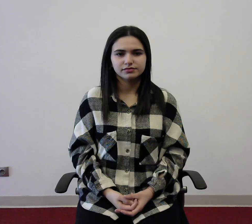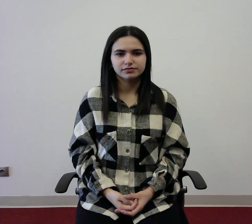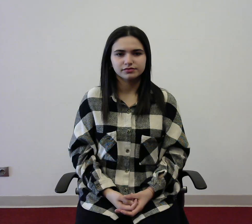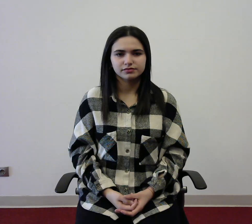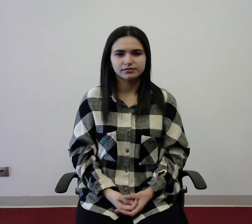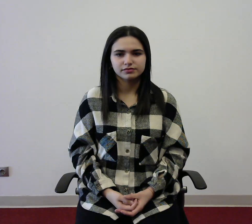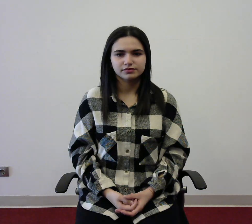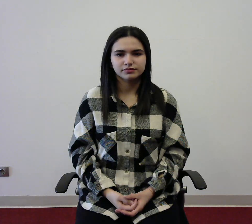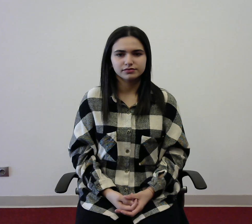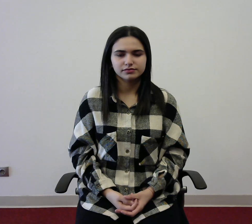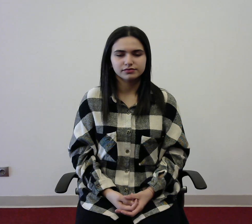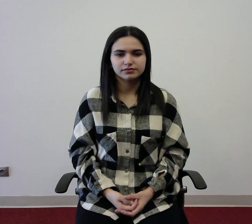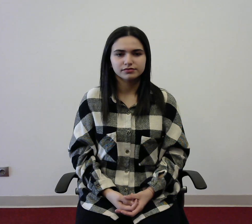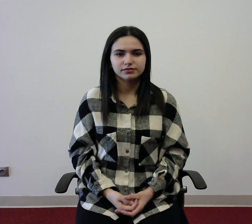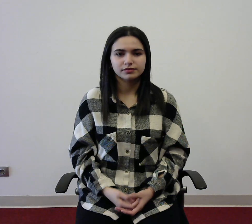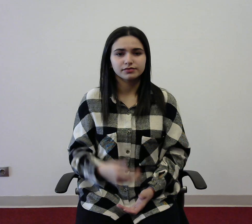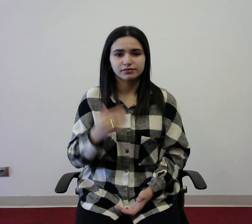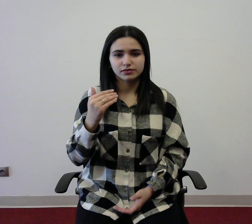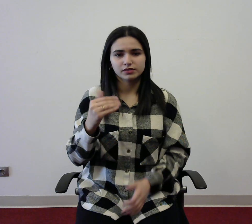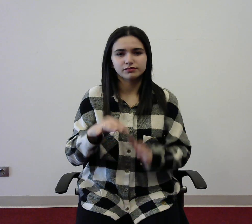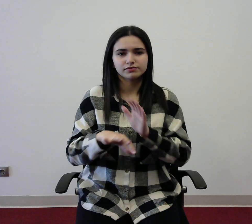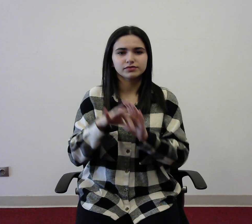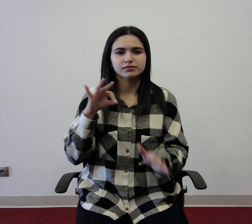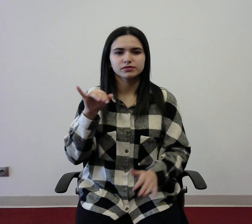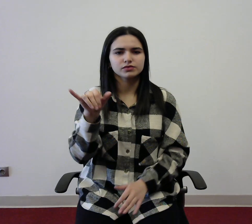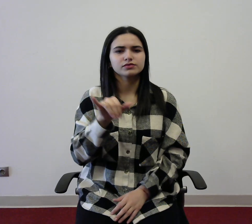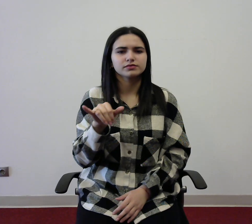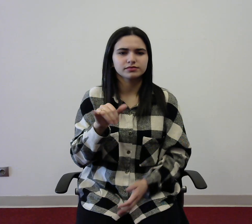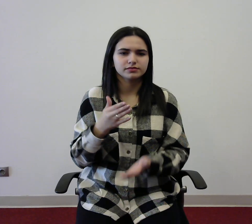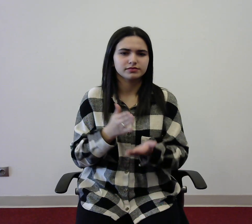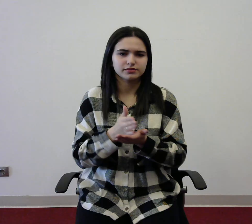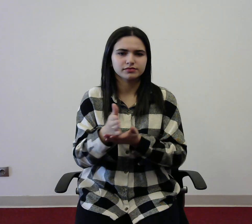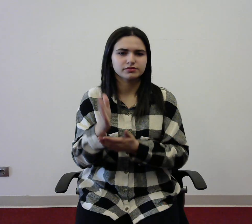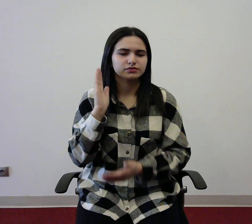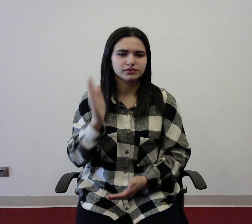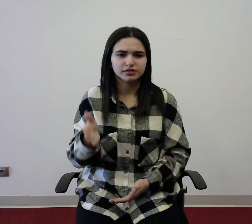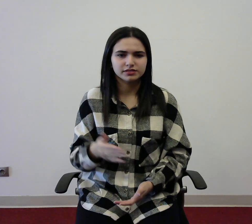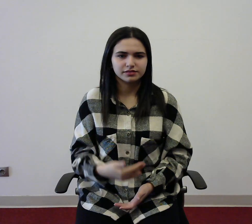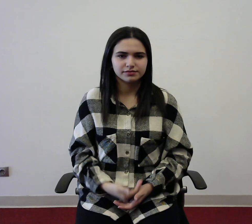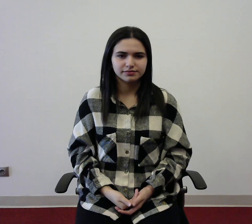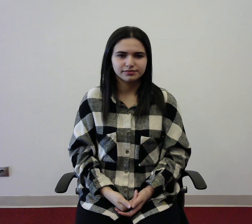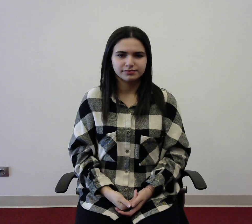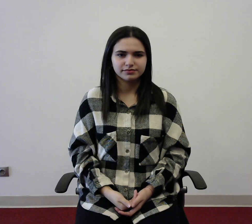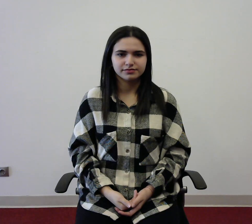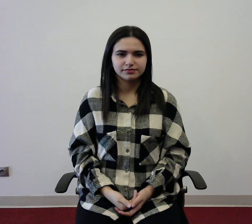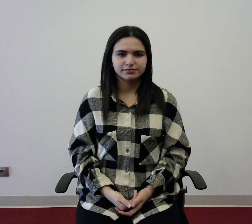Sizin seçiminiz hansı istiqamətdə olacaq?